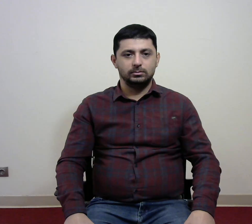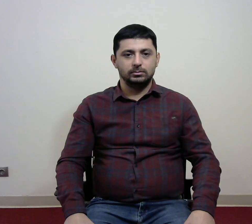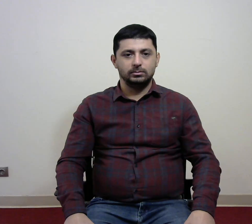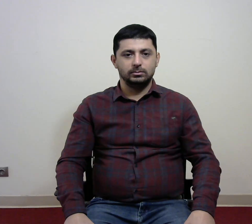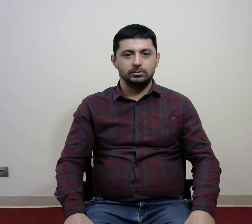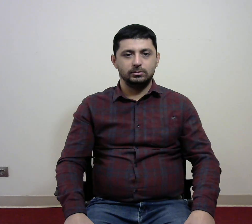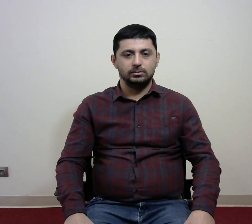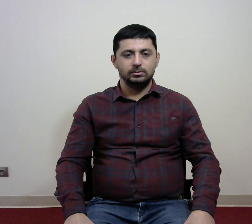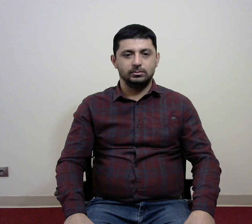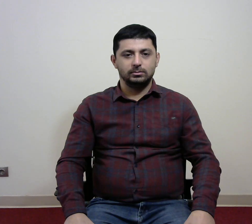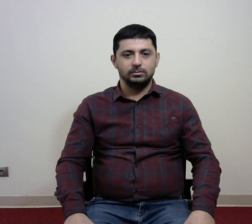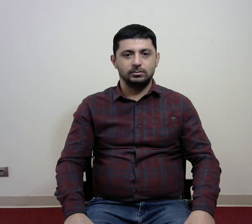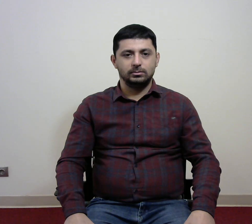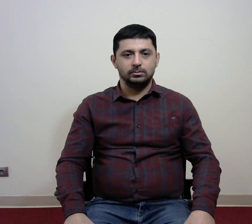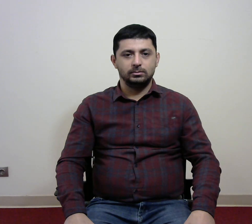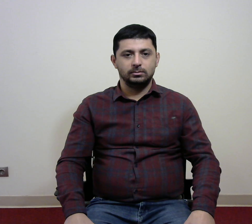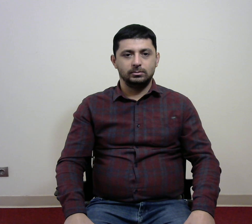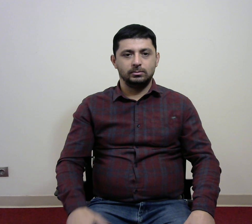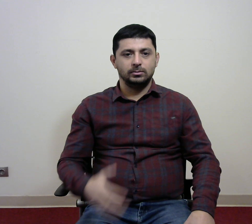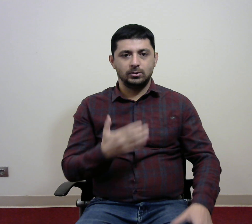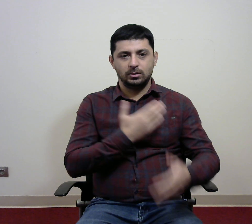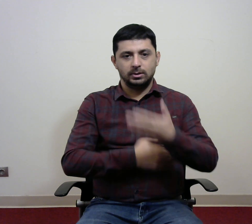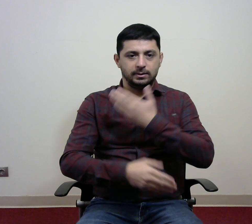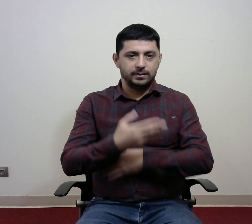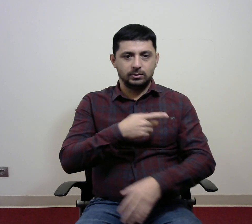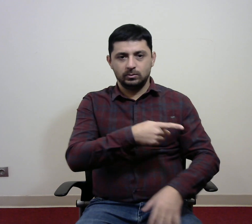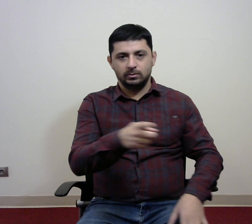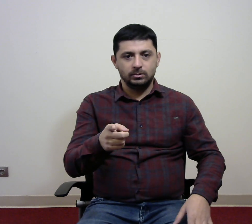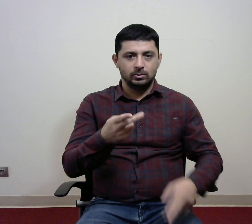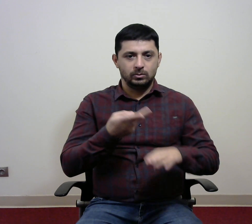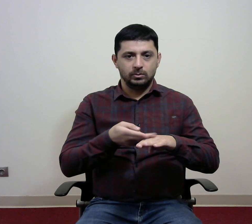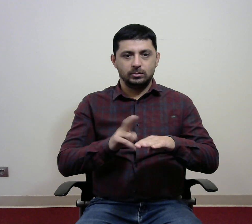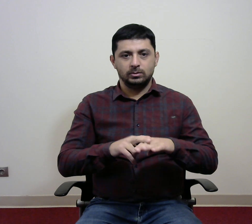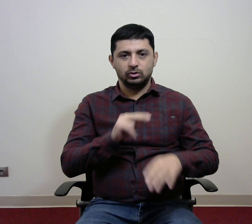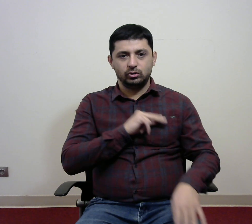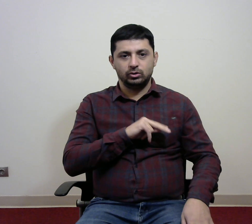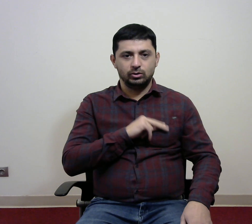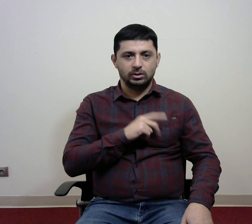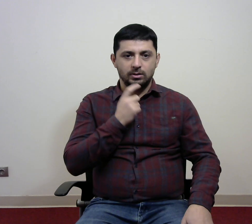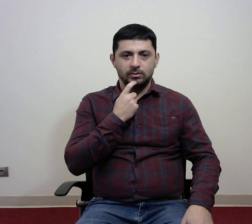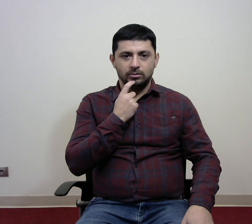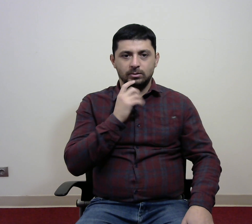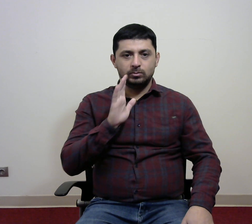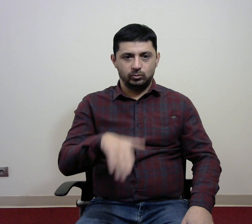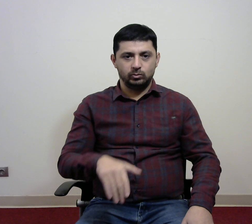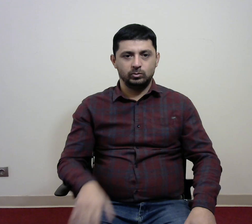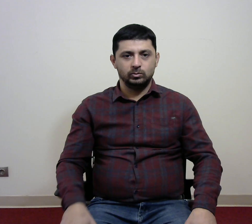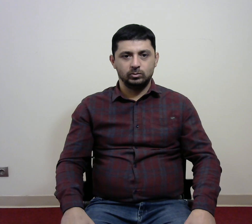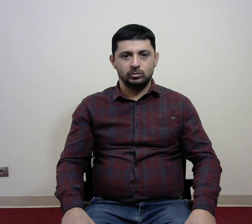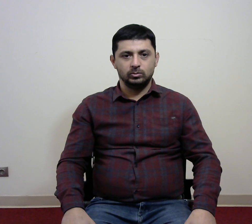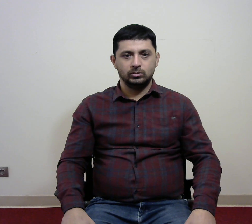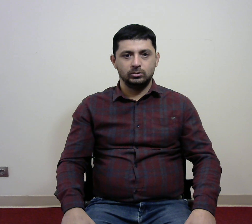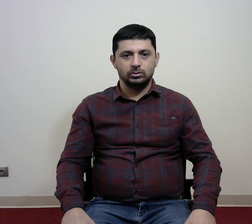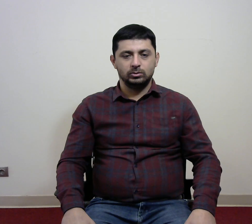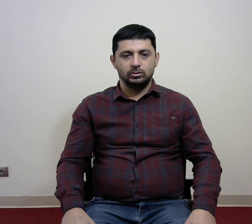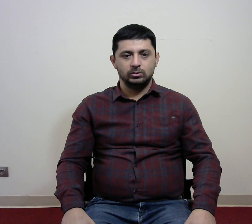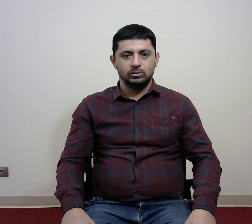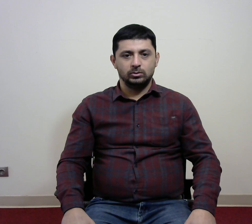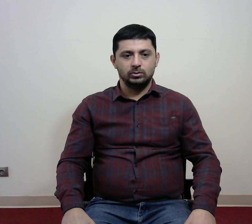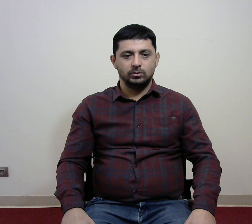Əlilliyi olanlar üçün iş çətin olur